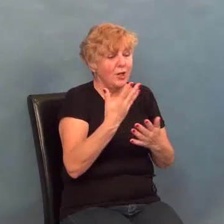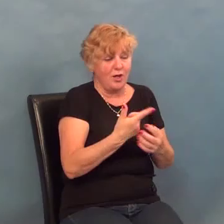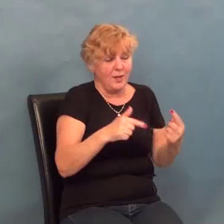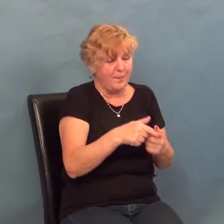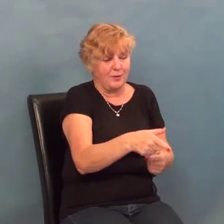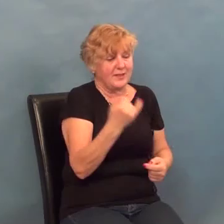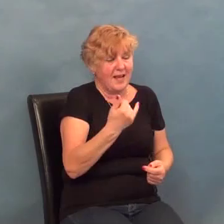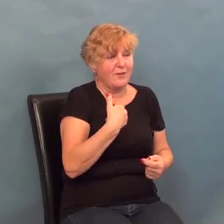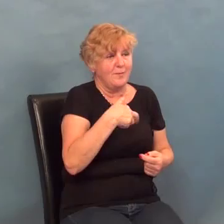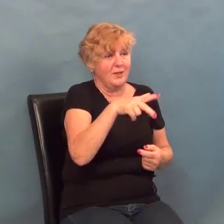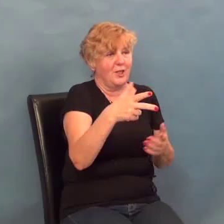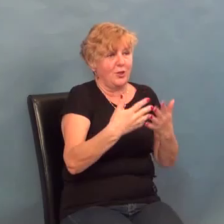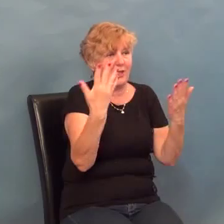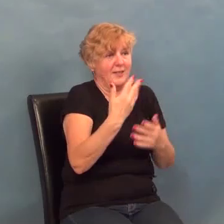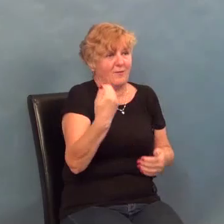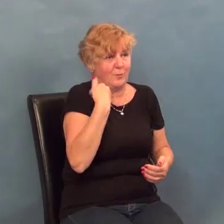Ja zawsze chodzę do kina w sobotę i w niedzielę.